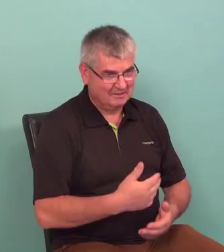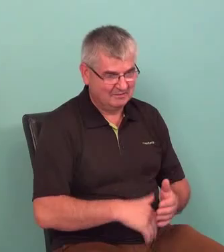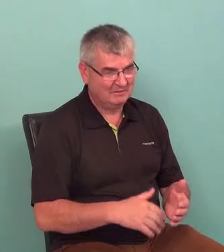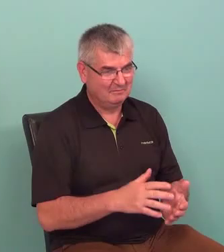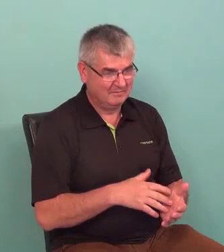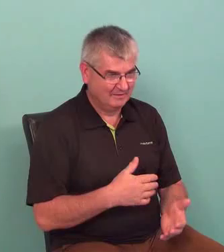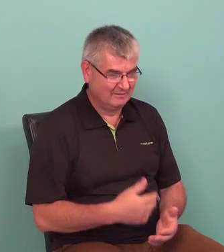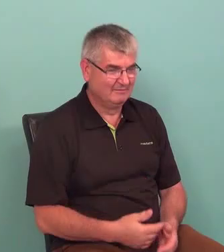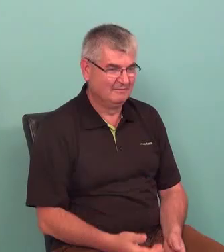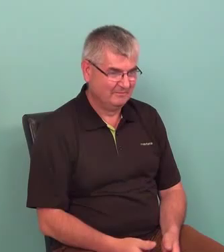Chleb, masło.